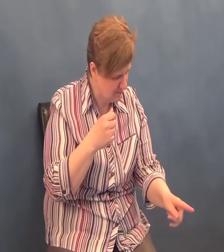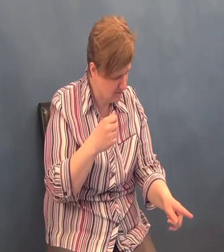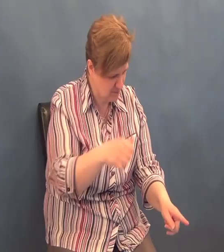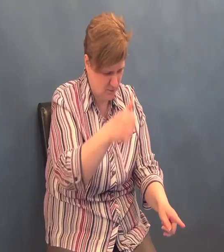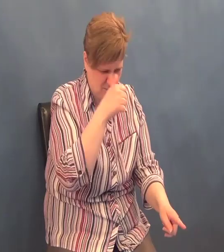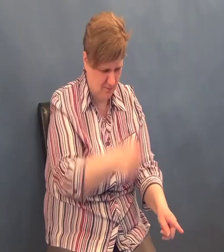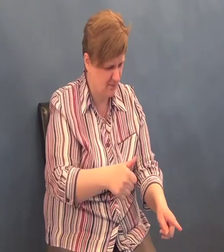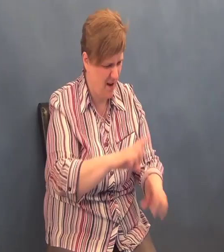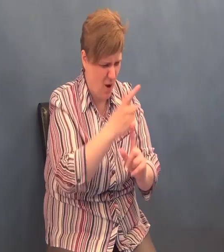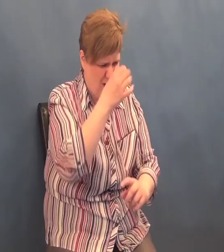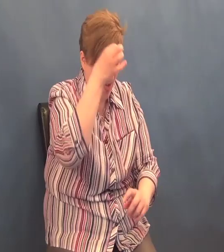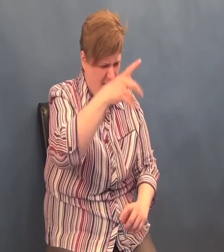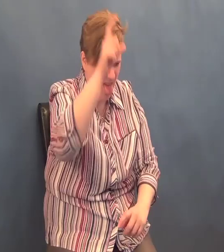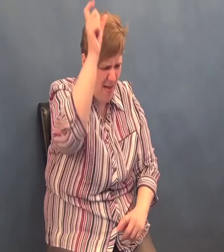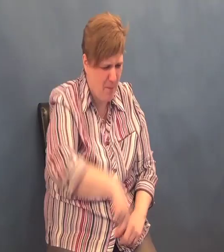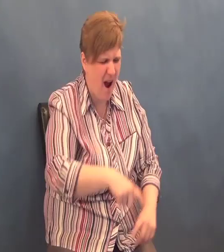Nie dam rady, cały dzień zajęty.